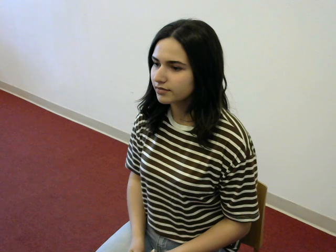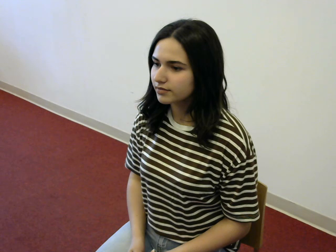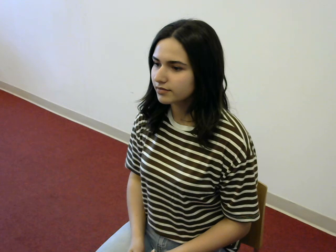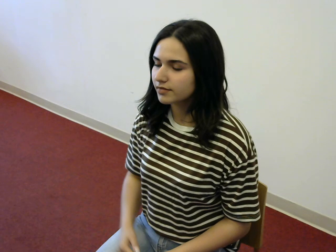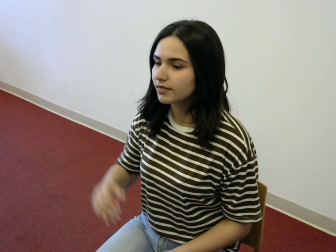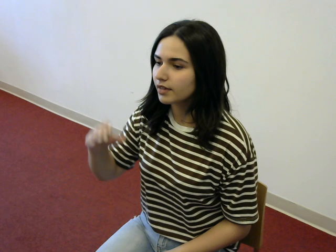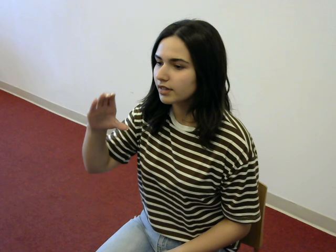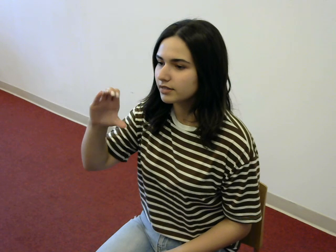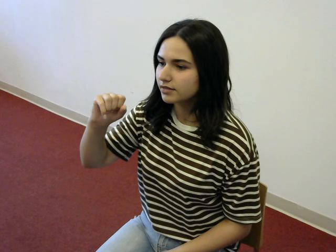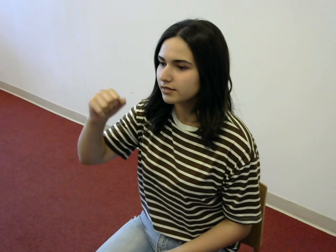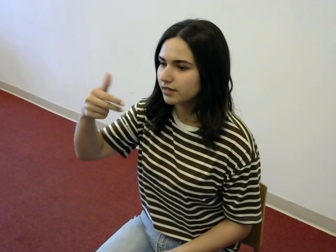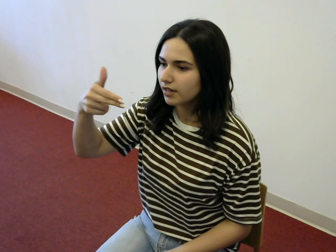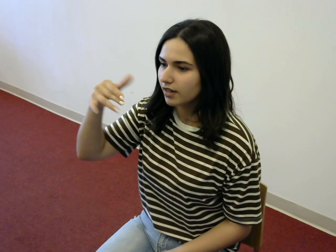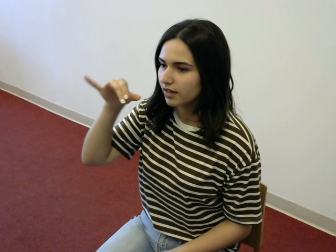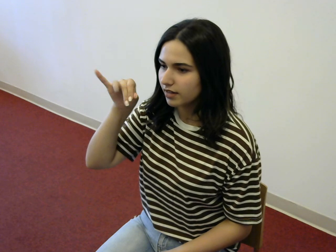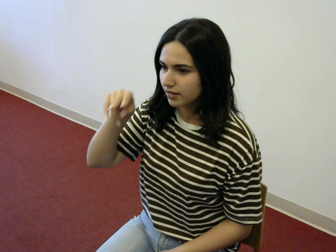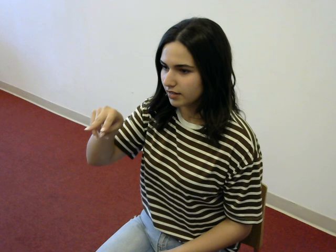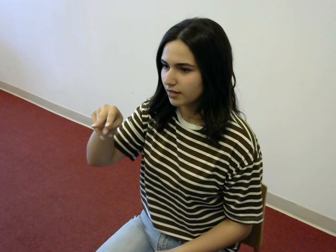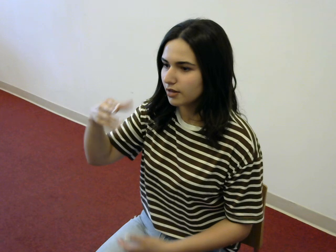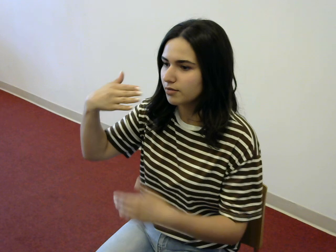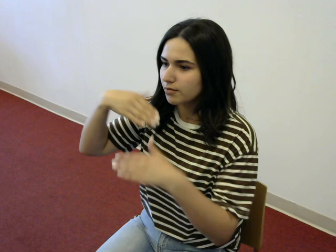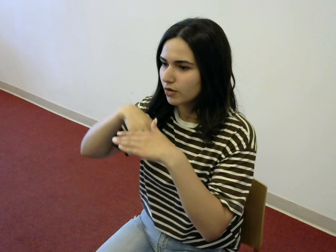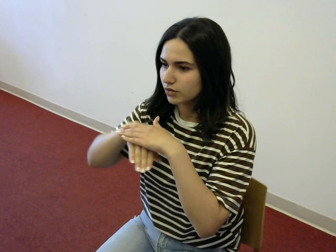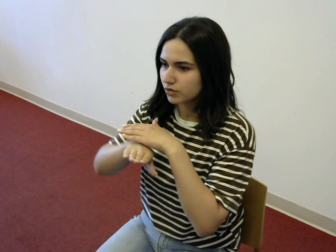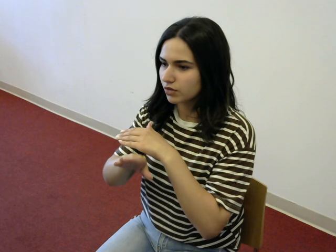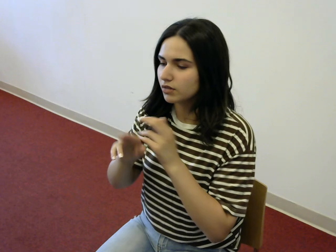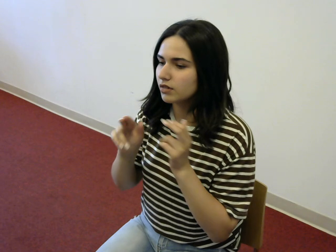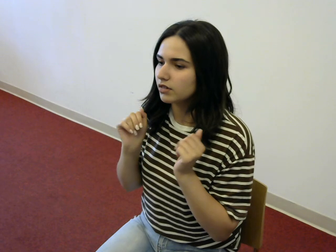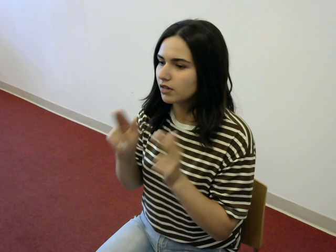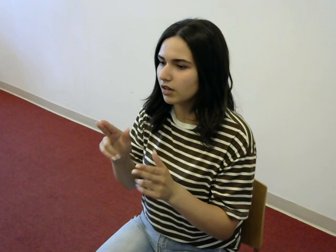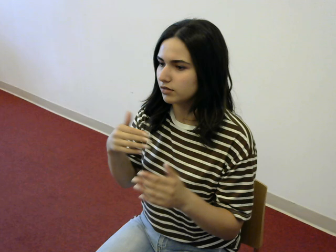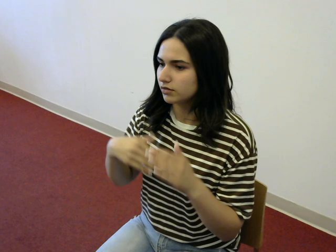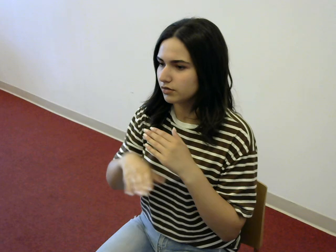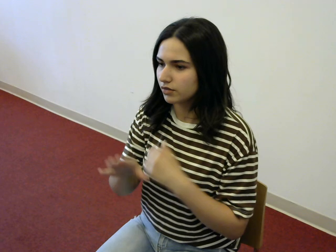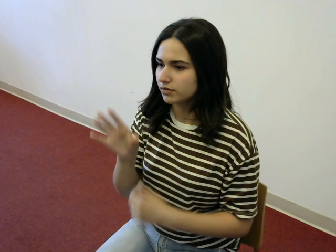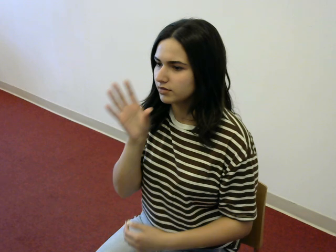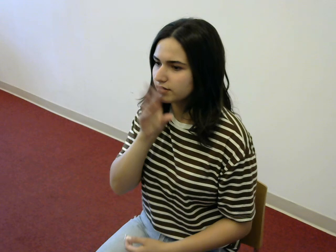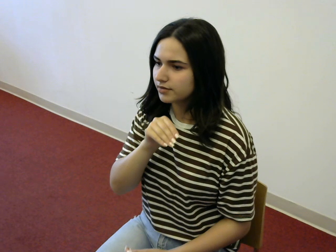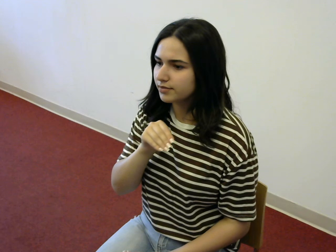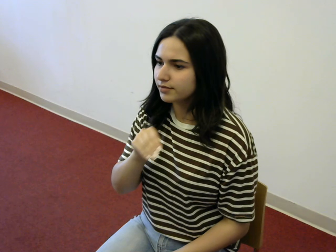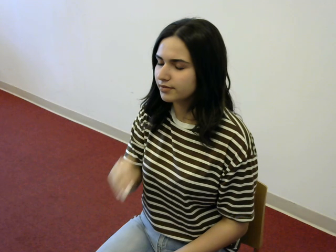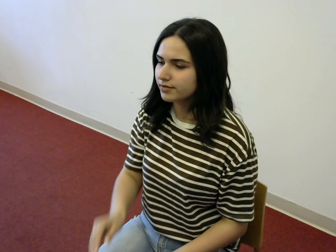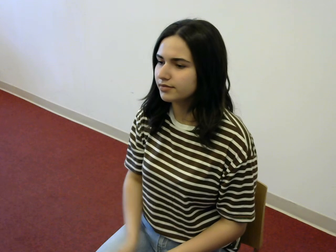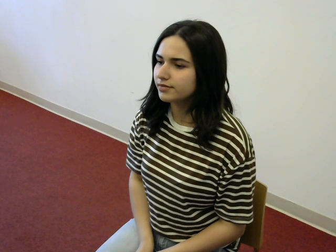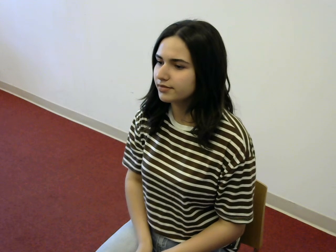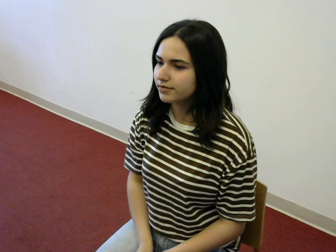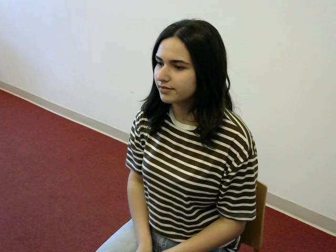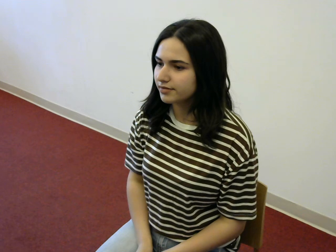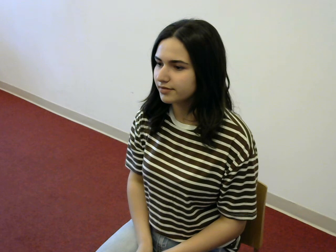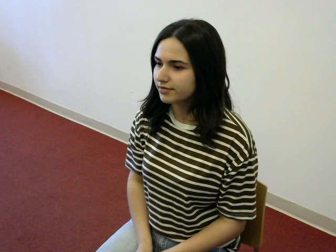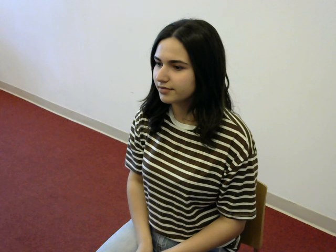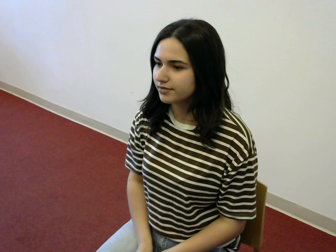Sahil metrosuna necə gedə bilərəm?